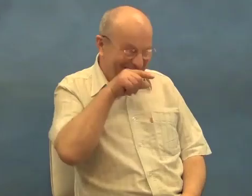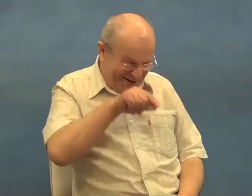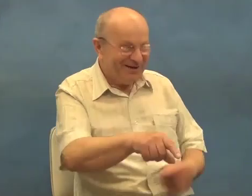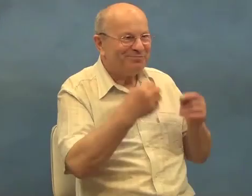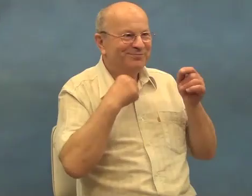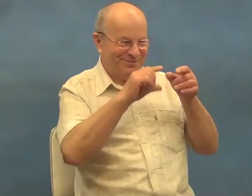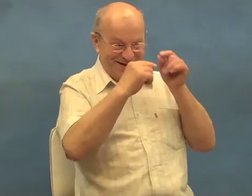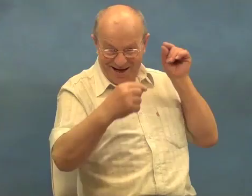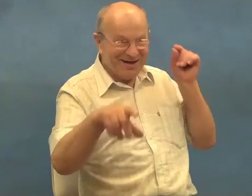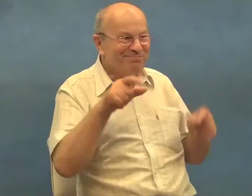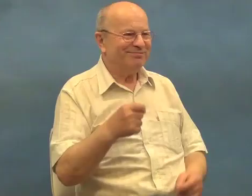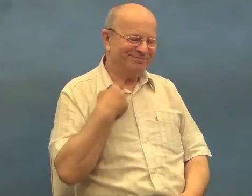Dziobem dosięgnął z odległości.